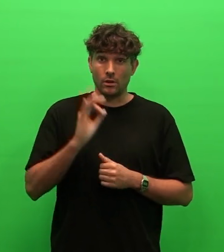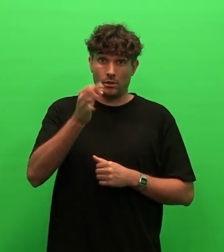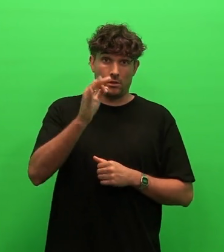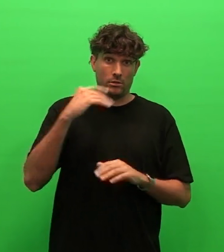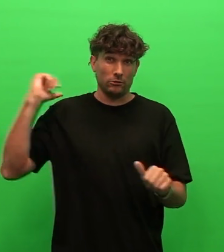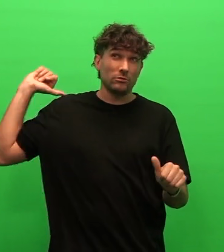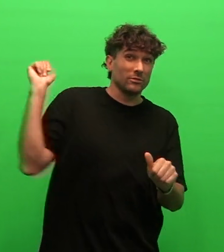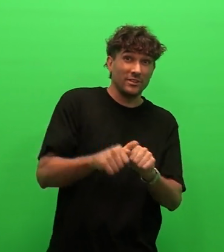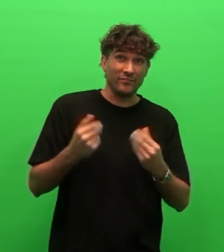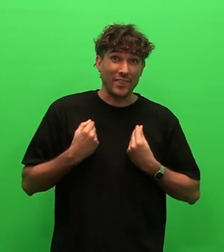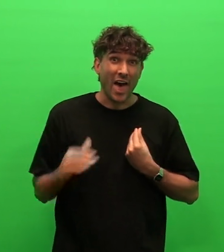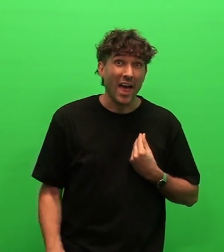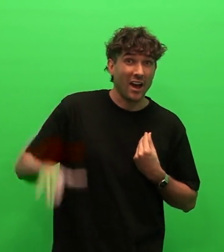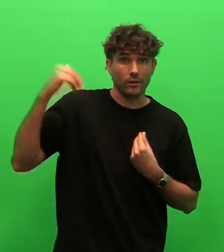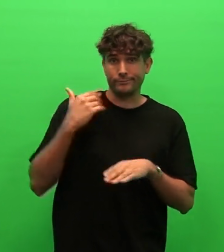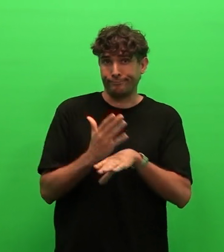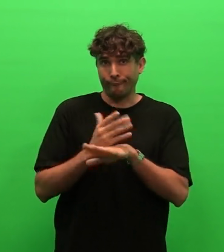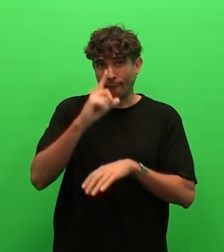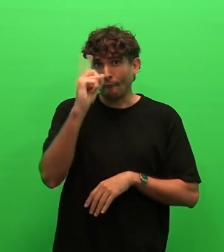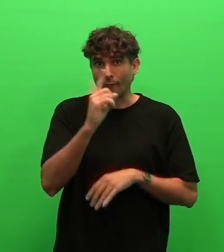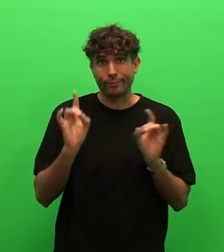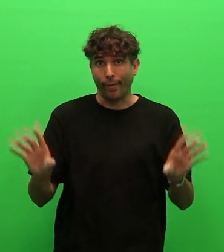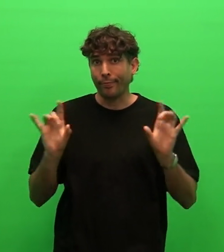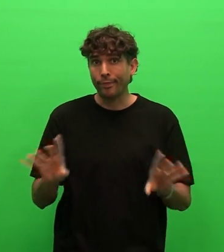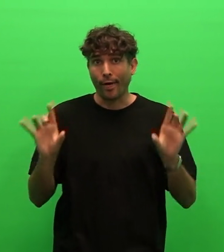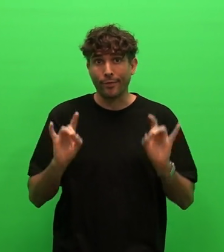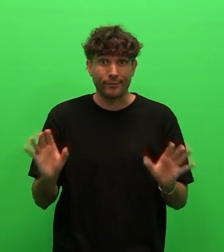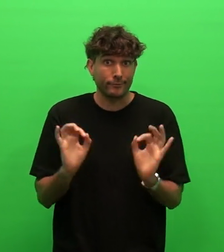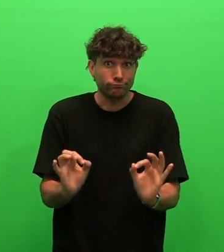Sí, des de sempre he sigut molt propens a marejar-me, soc així.